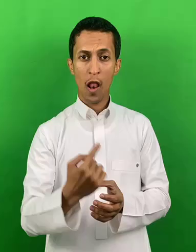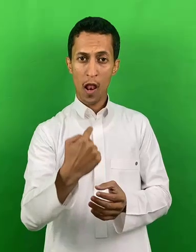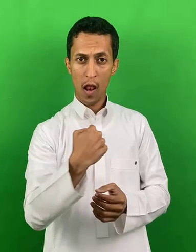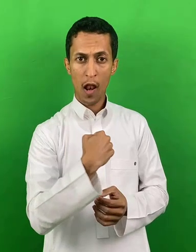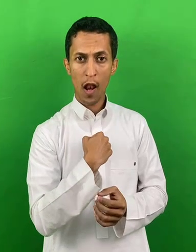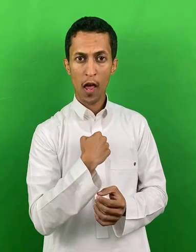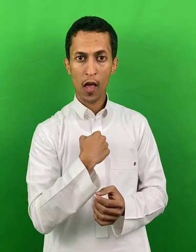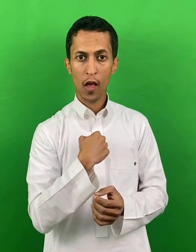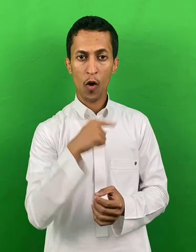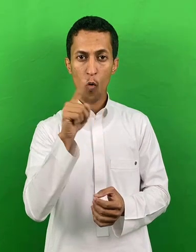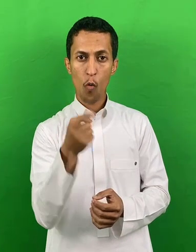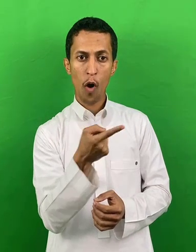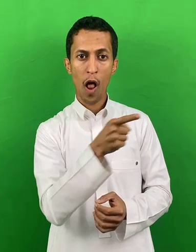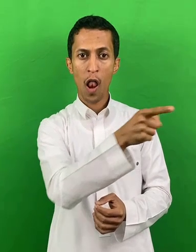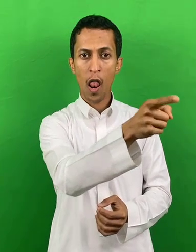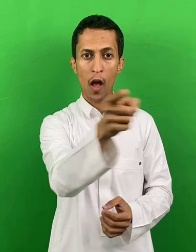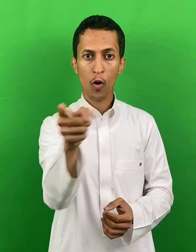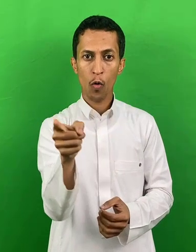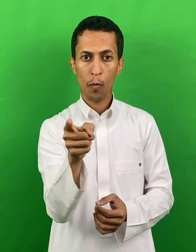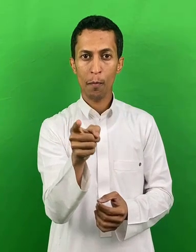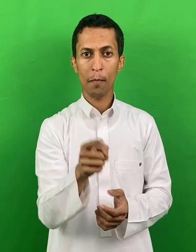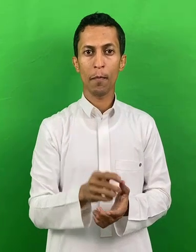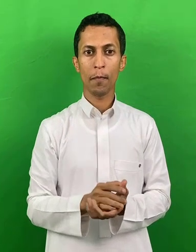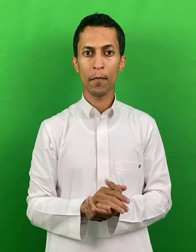لي ولكم